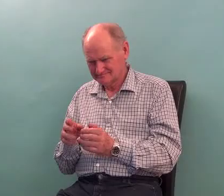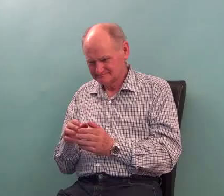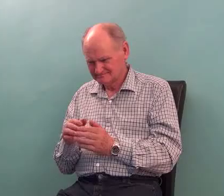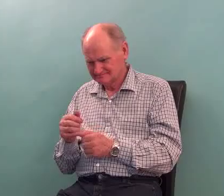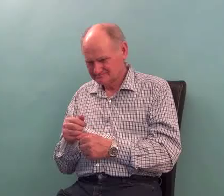Praca.